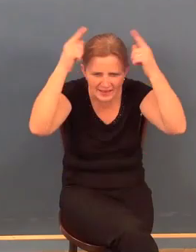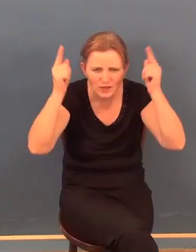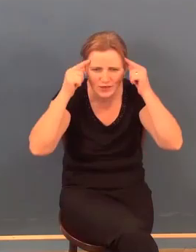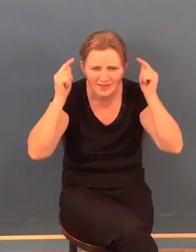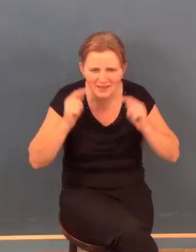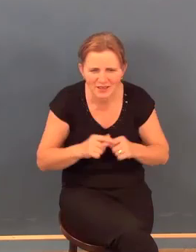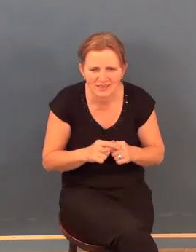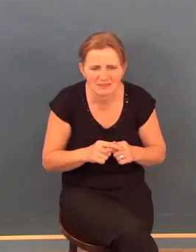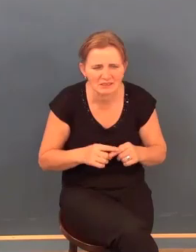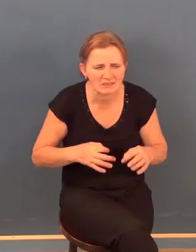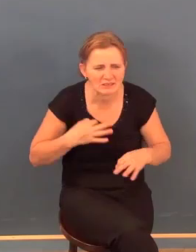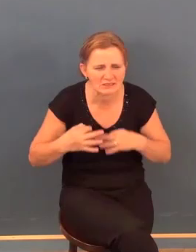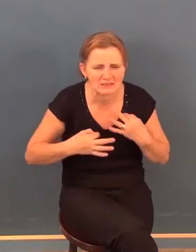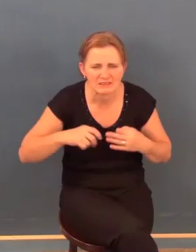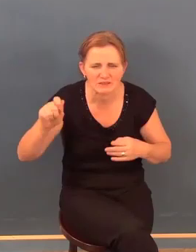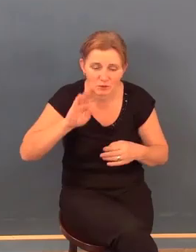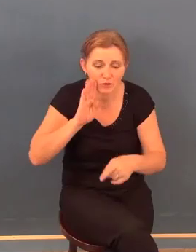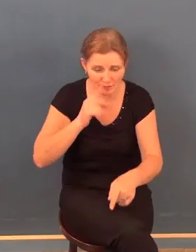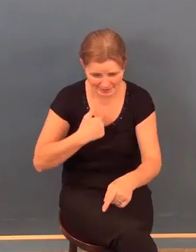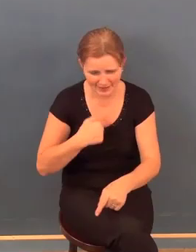Myszka Miki jest zła z powodu budzika.